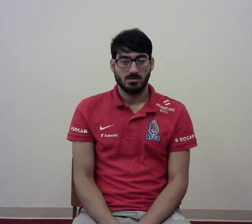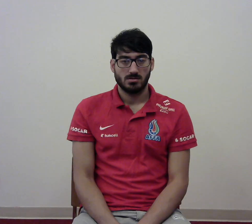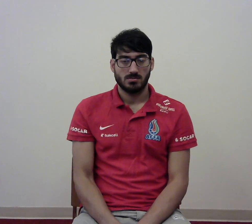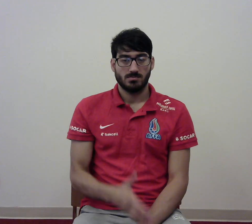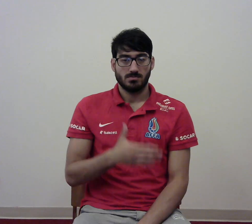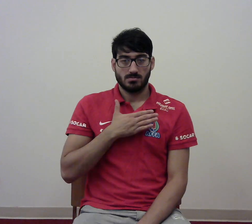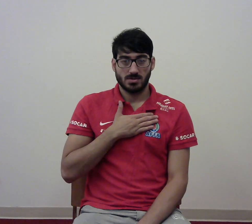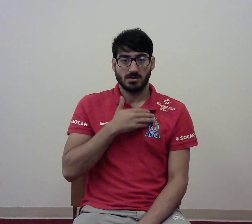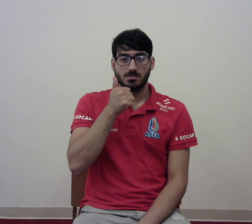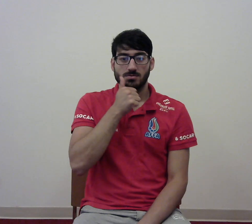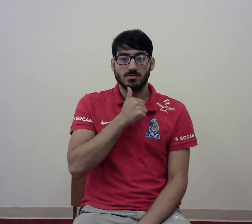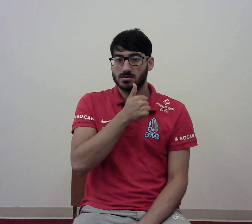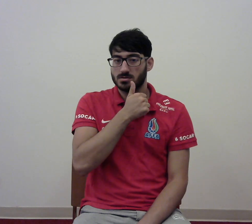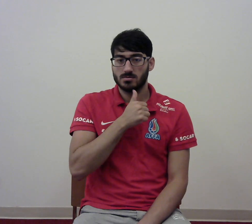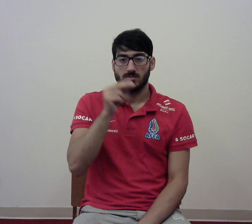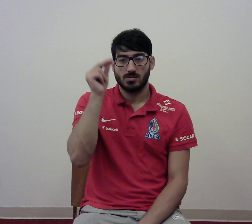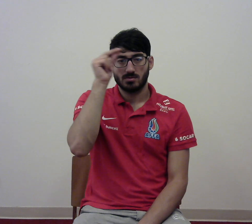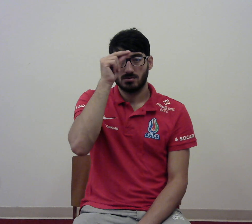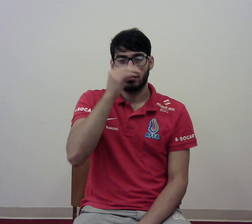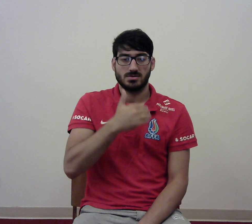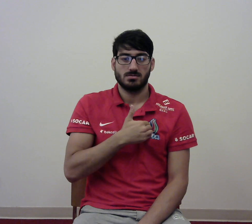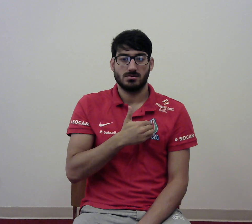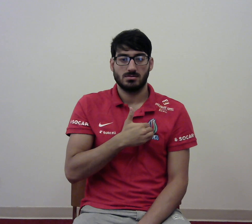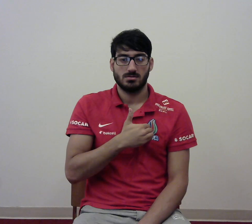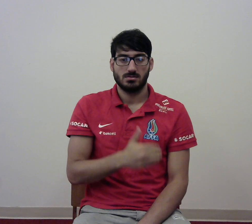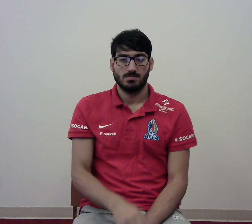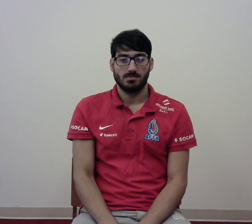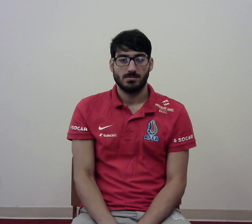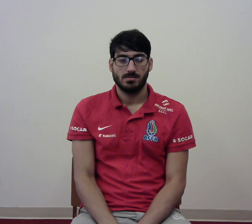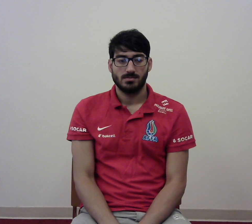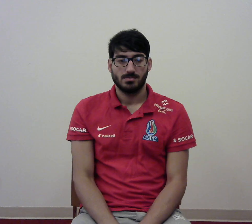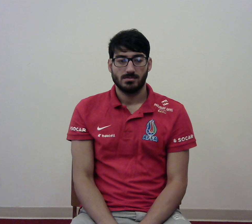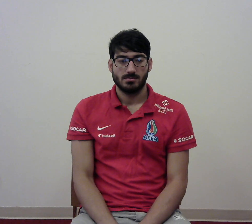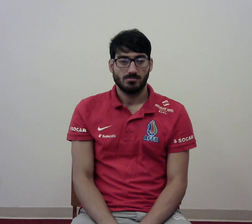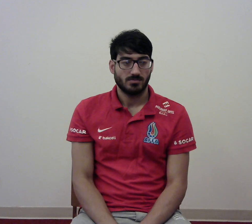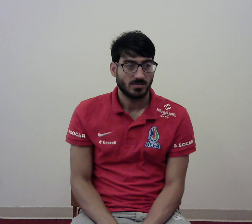Mən kodlaşdırma öyrənmək istəyirəm